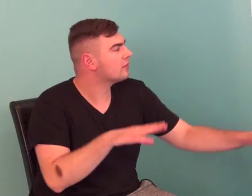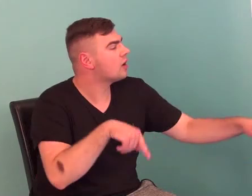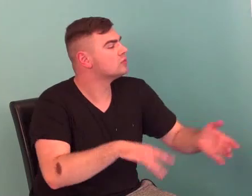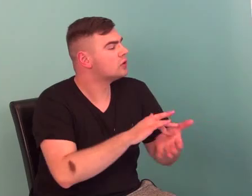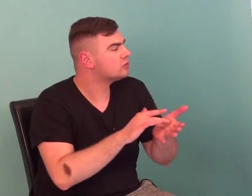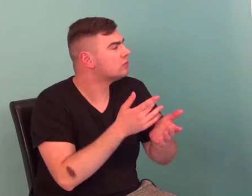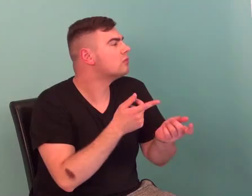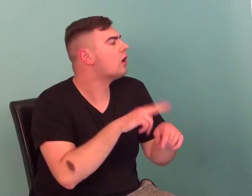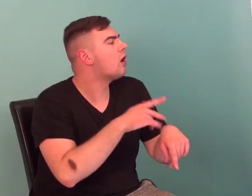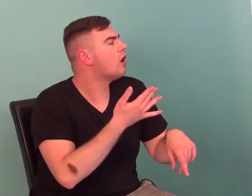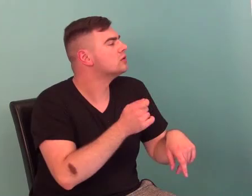Tutaj, w ośrodku na ile godzin?